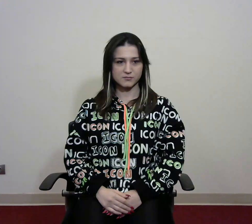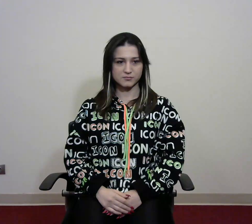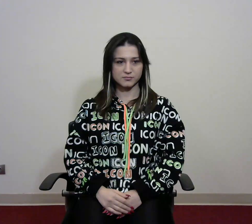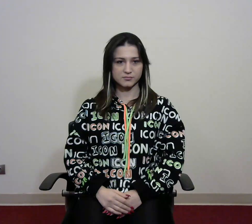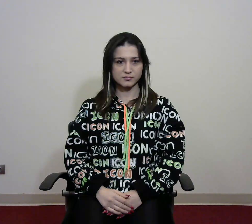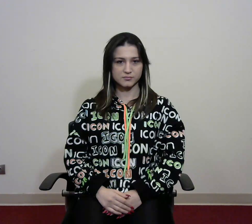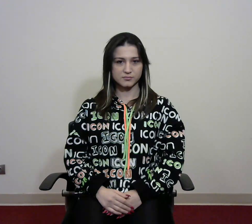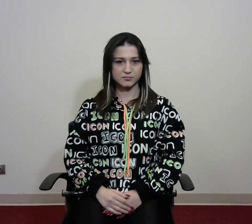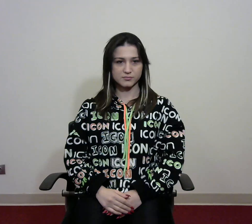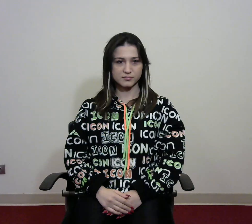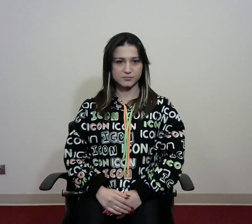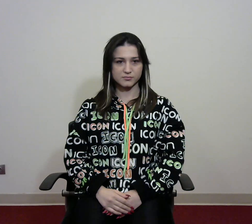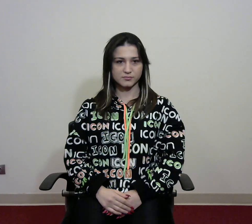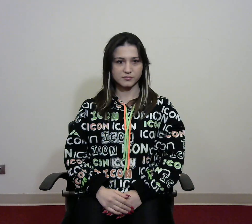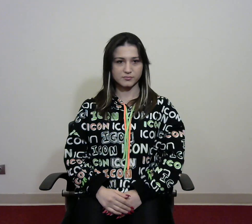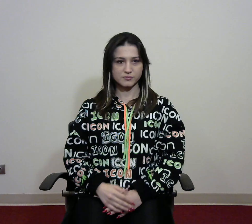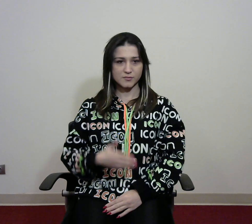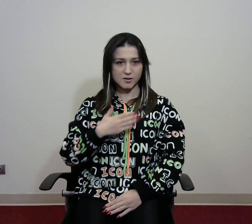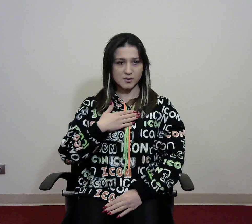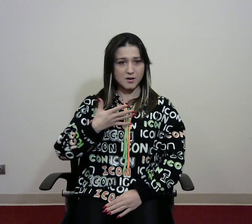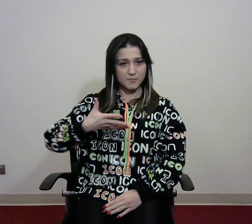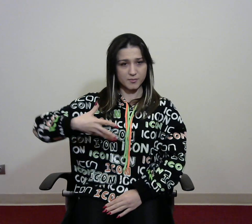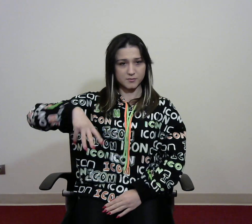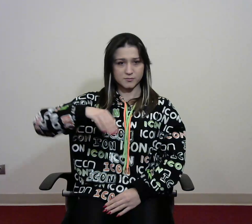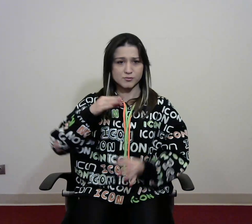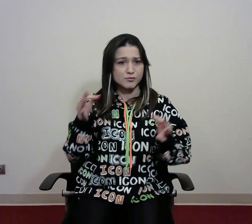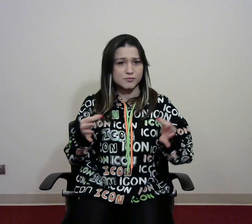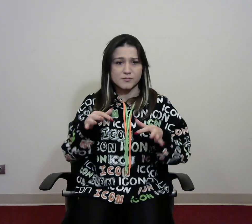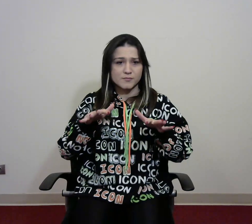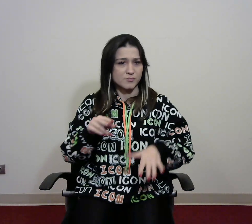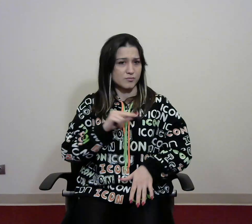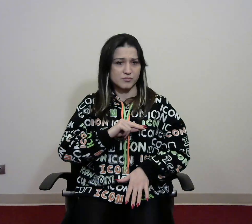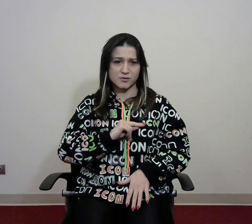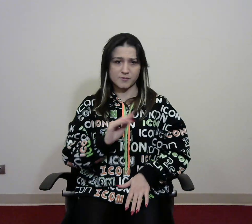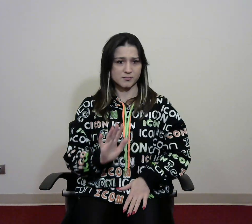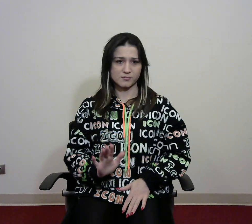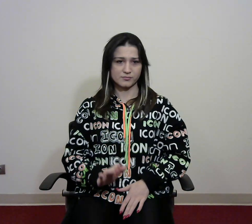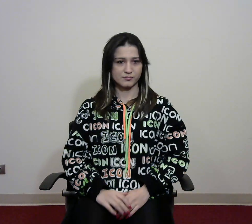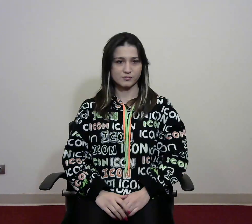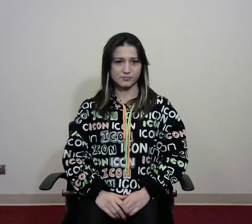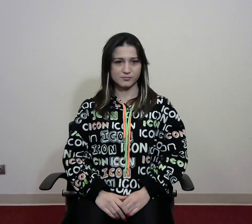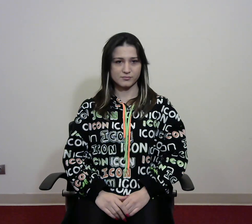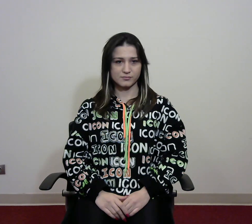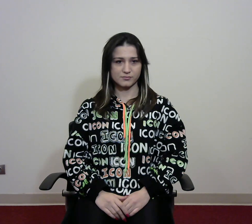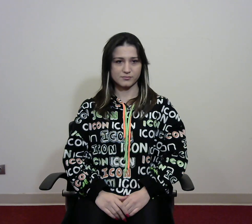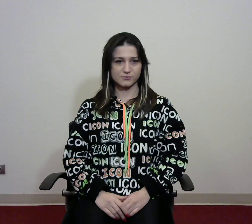Biz heç yerdə işləmirik